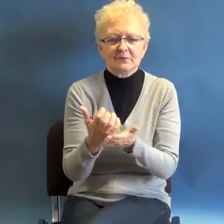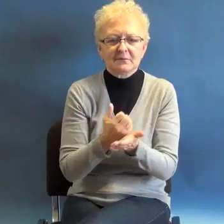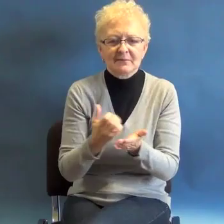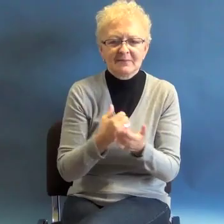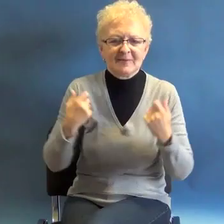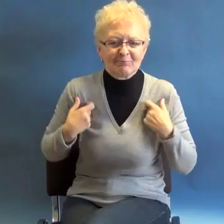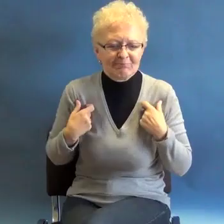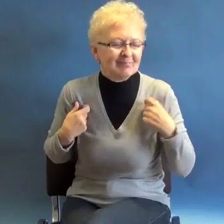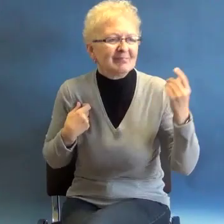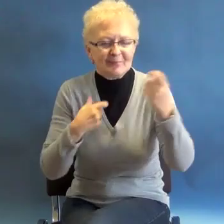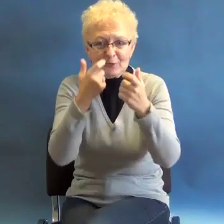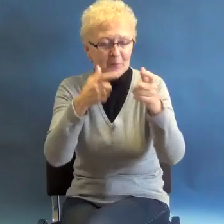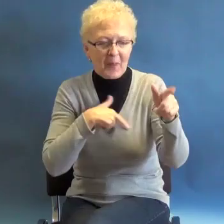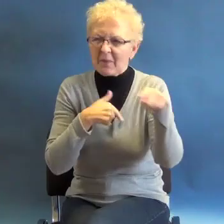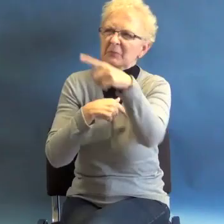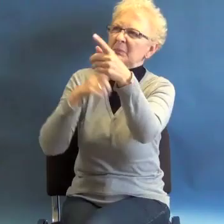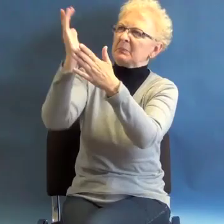Przychodzi do kobiety, która pokazuje mu pękniętą szybę.